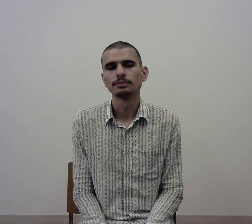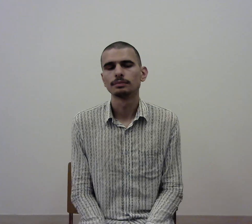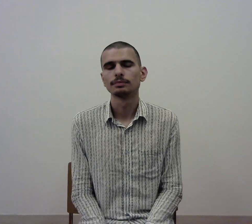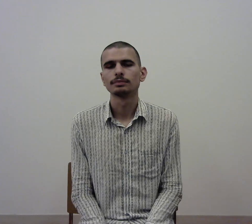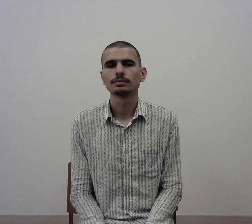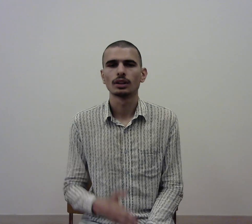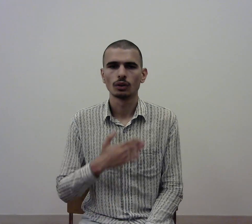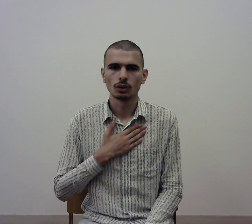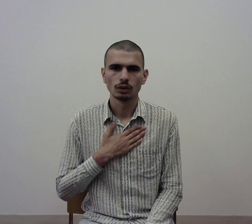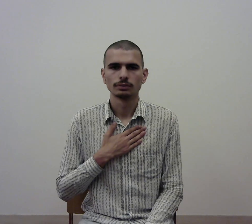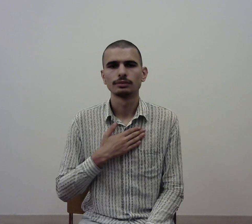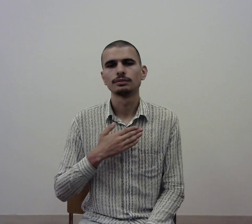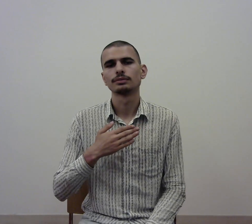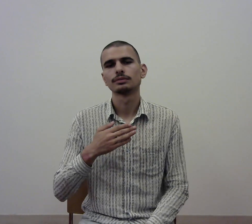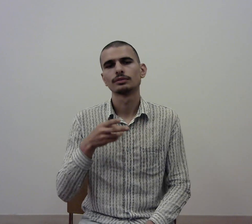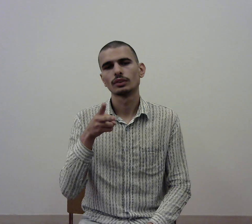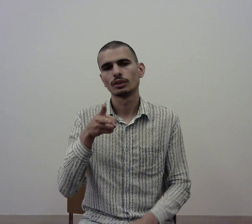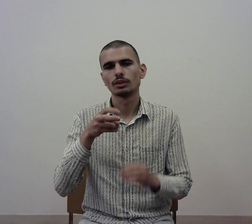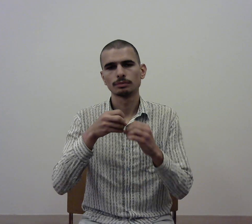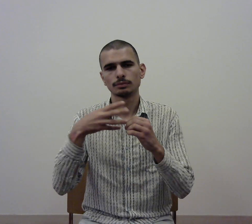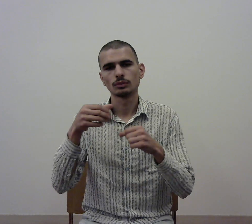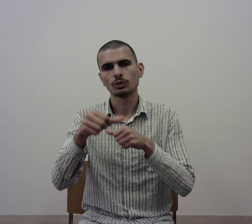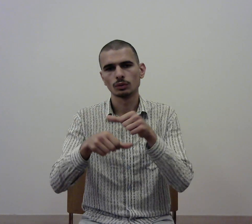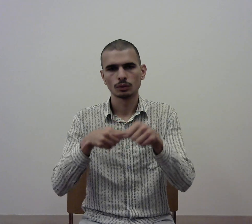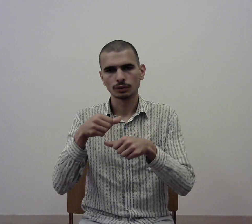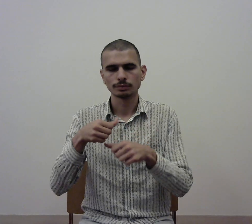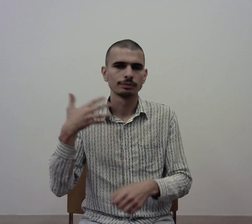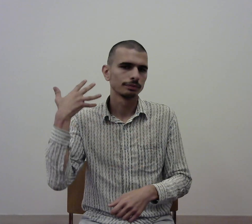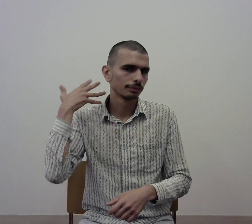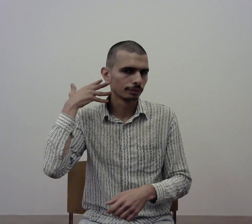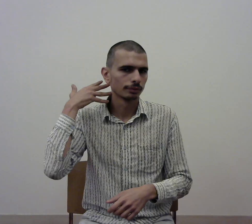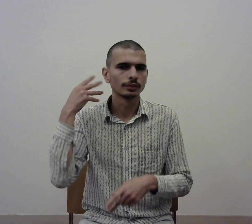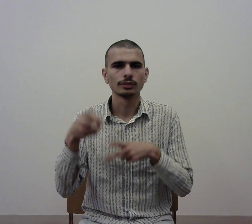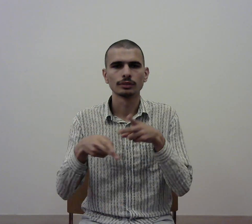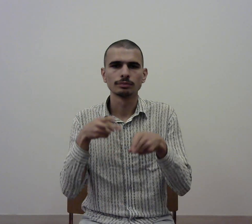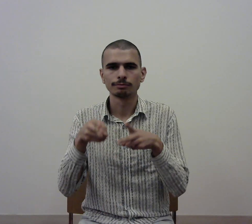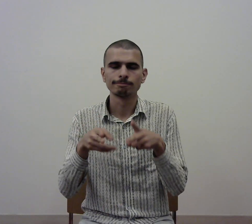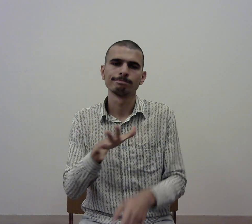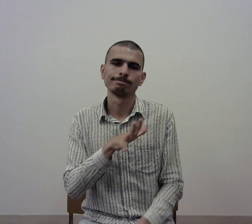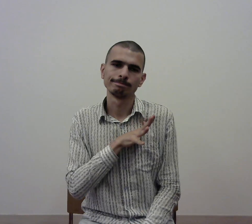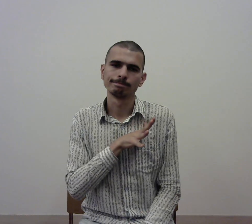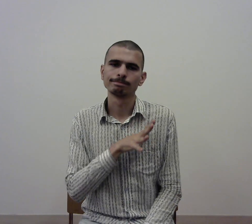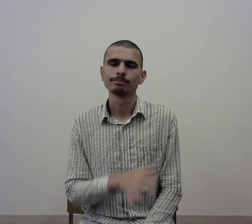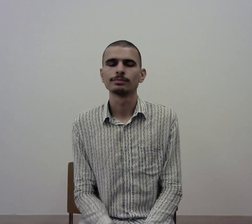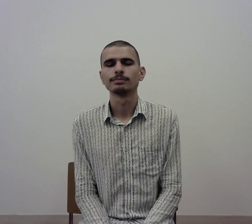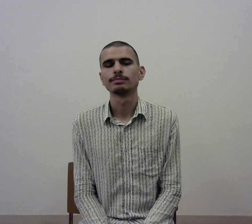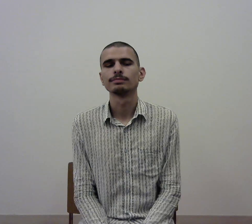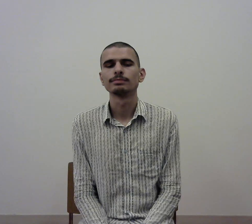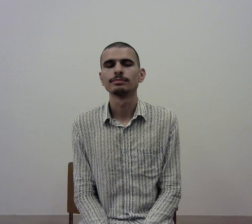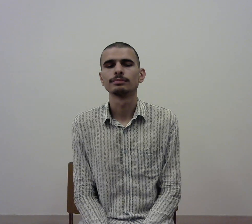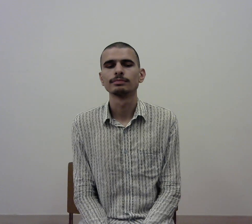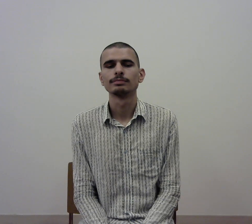Mən 2015-ci ildə koxlear implant əməliyyatı keçirmişəm